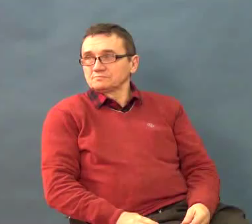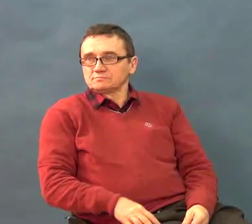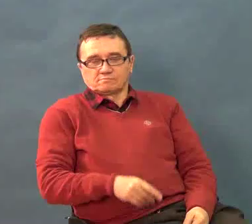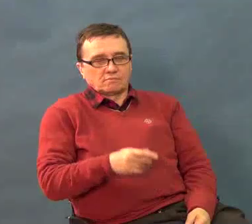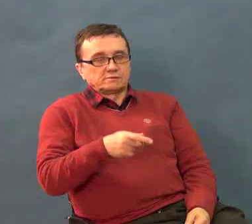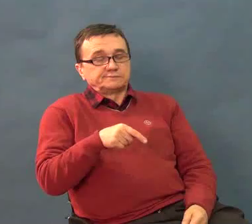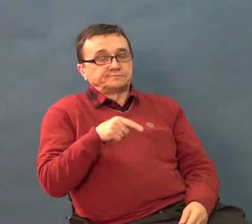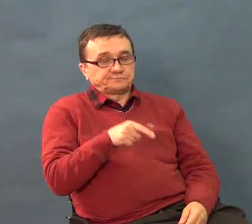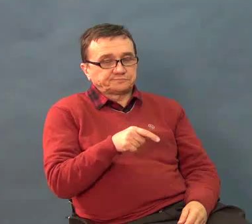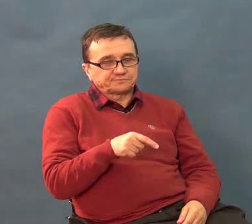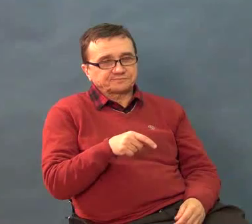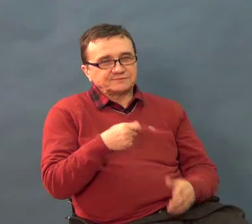To jest film.